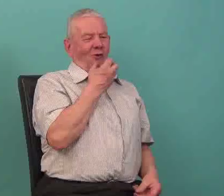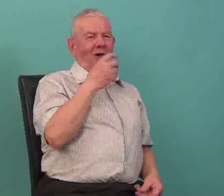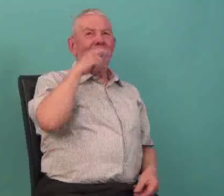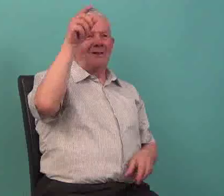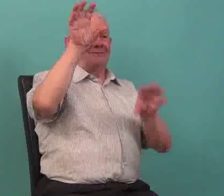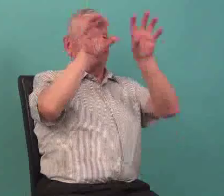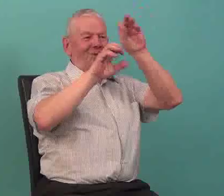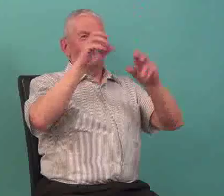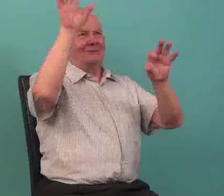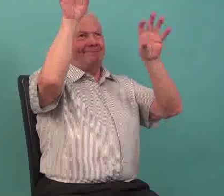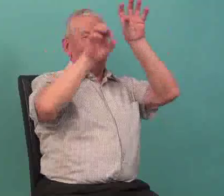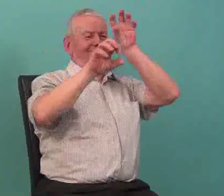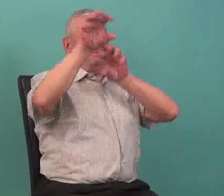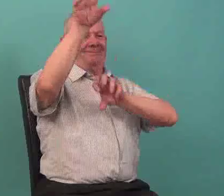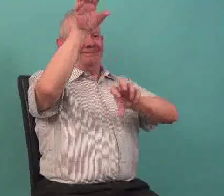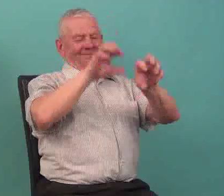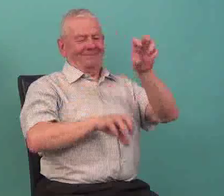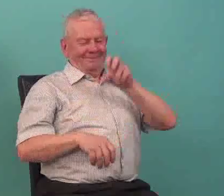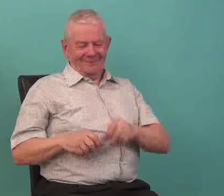Pan schodzi na dół po drabinie.